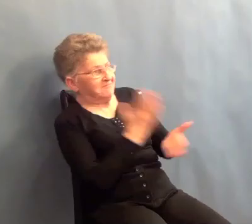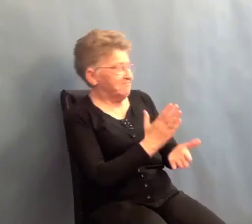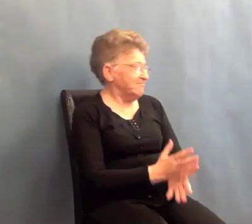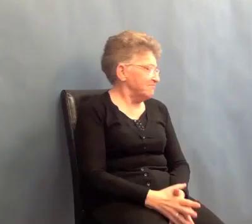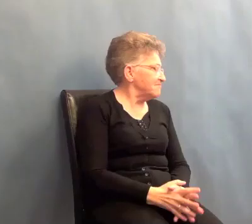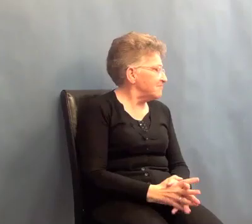Już koniec.